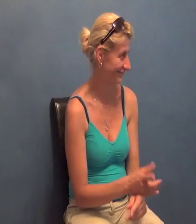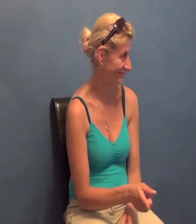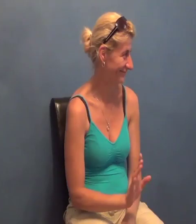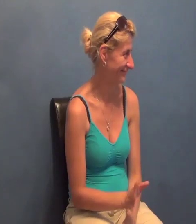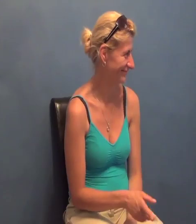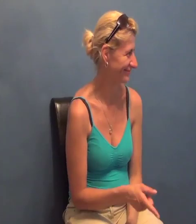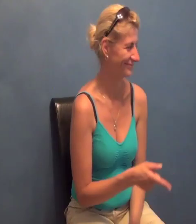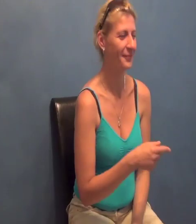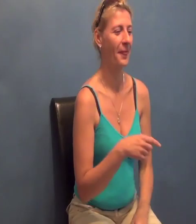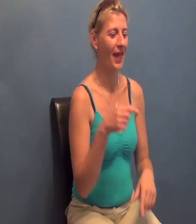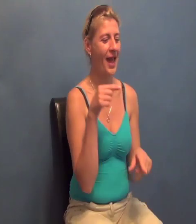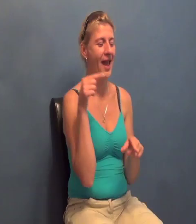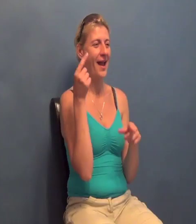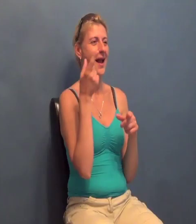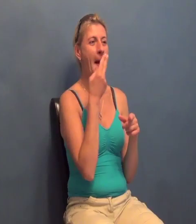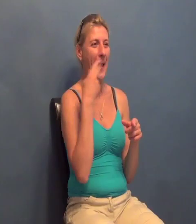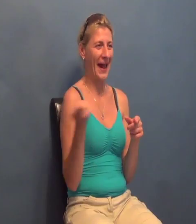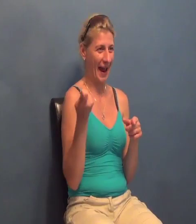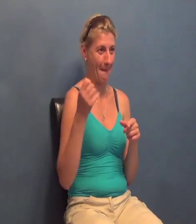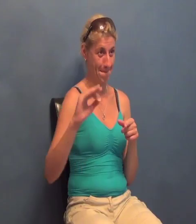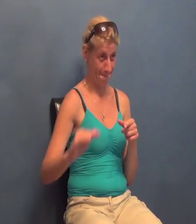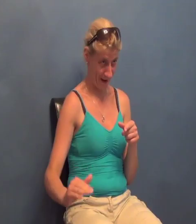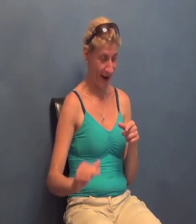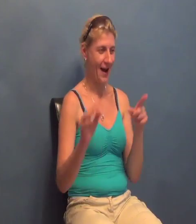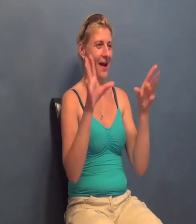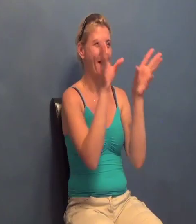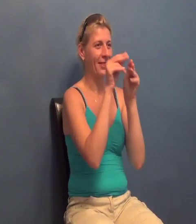Charlie Chaplin jest tatą małego chłopca.